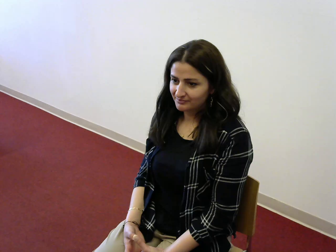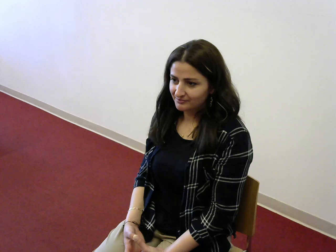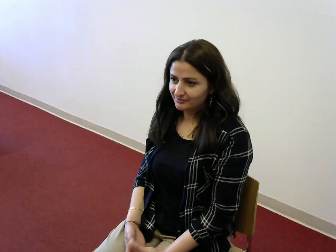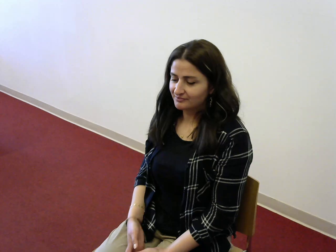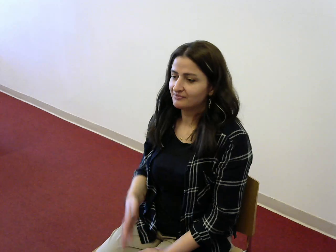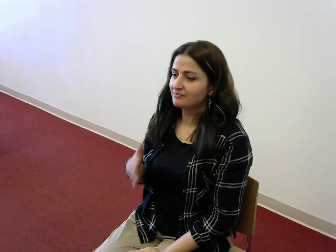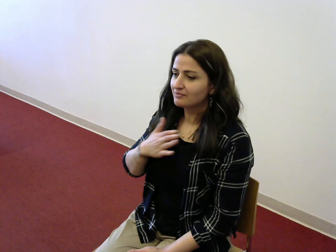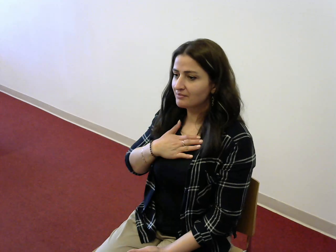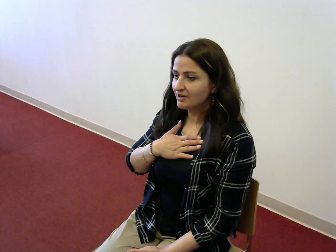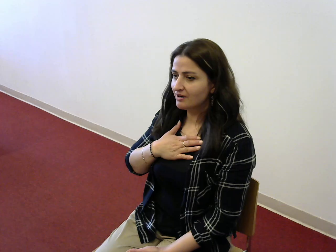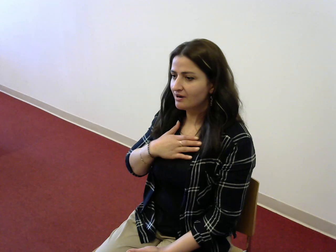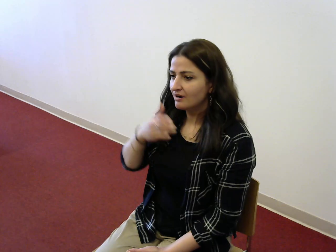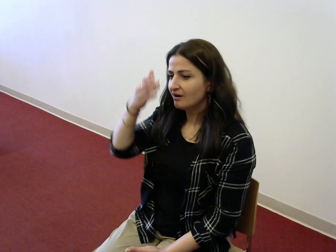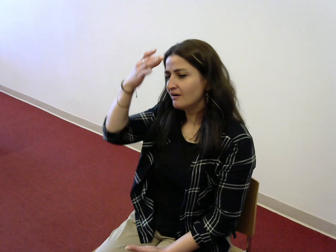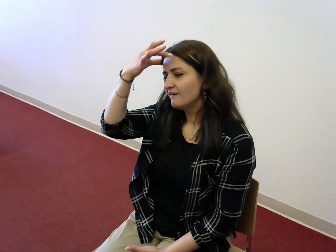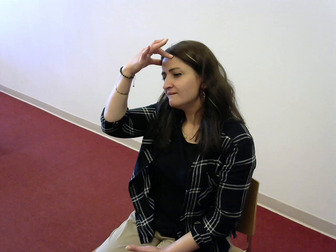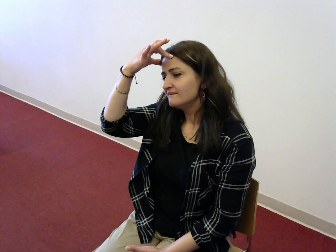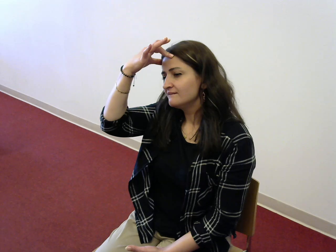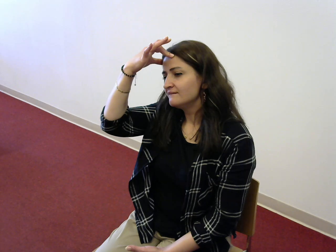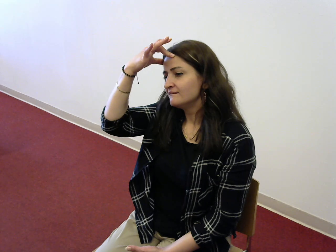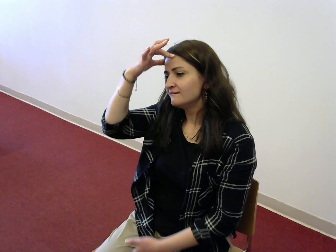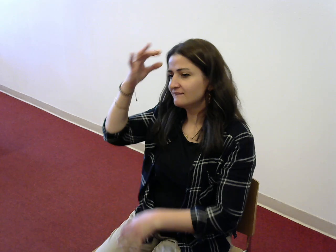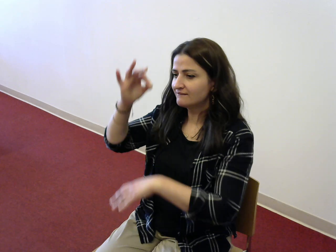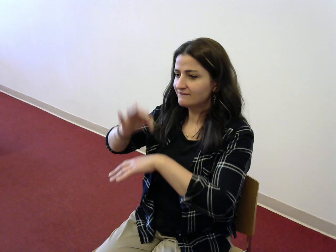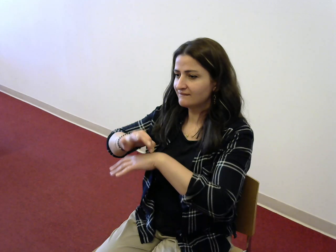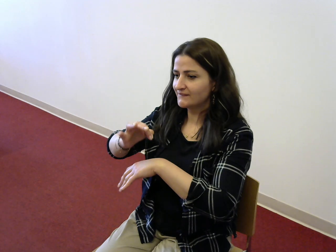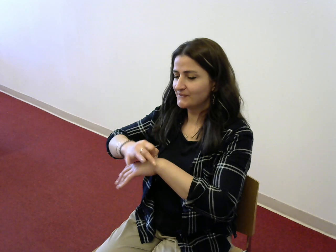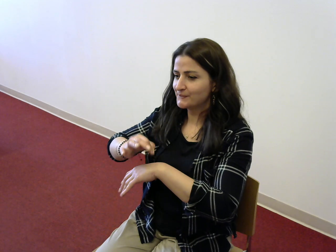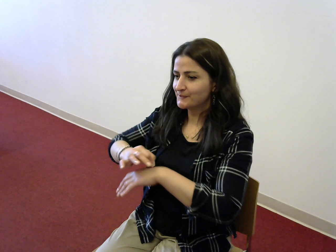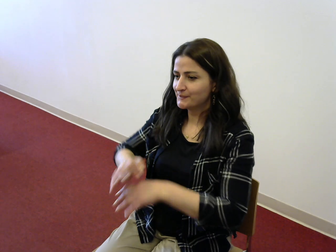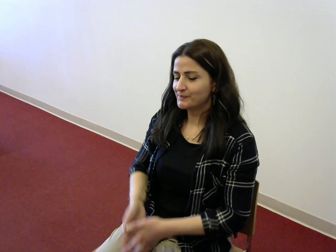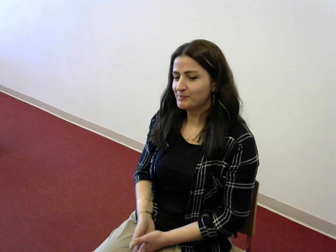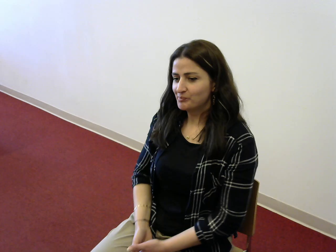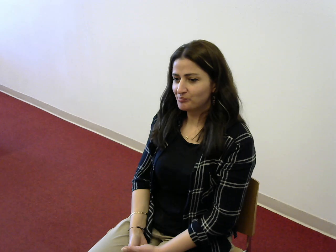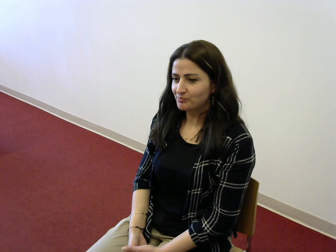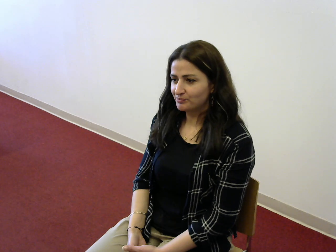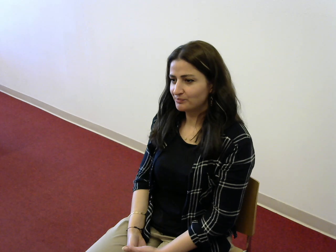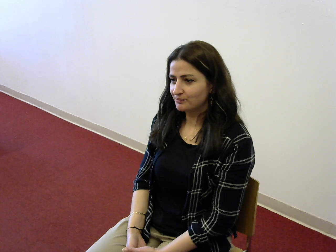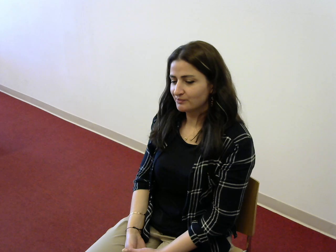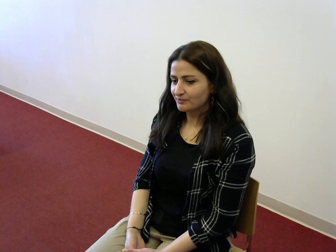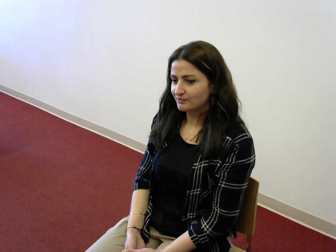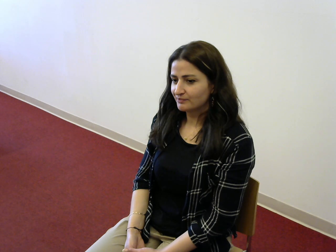Mənim başım ağrıyır